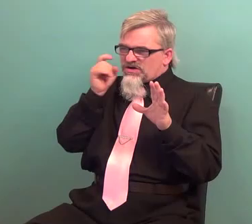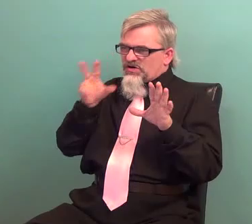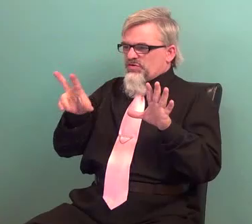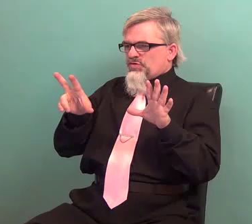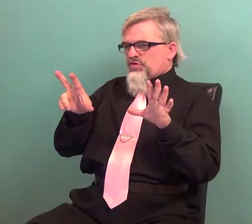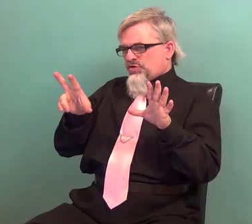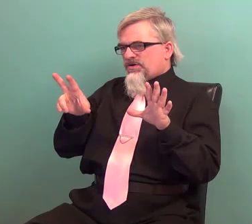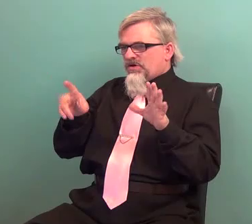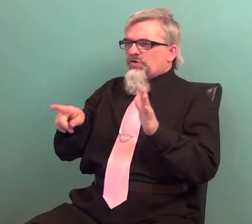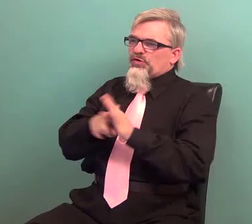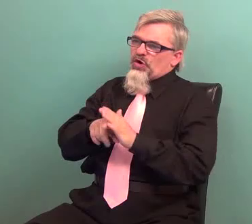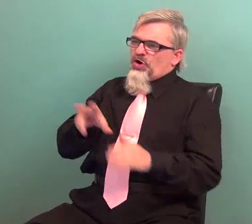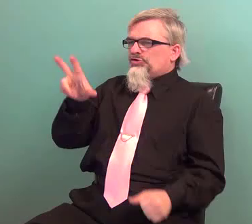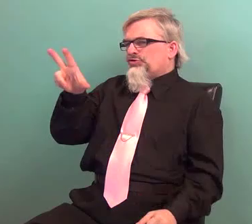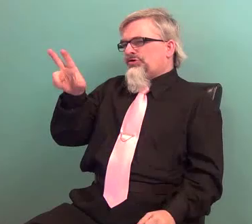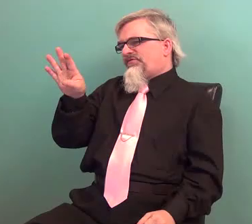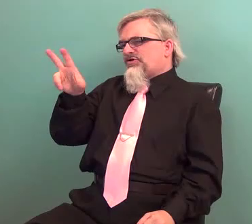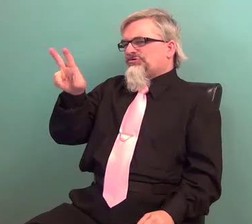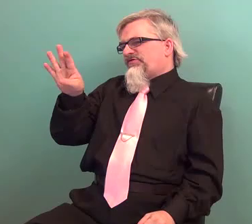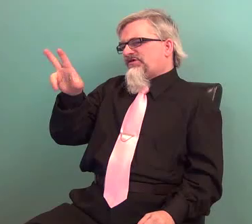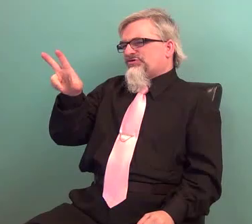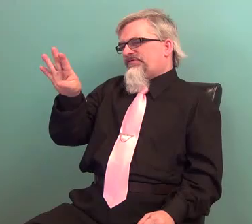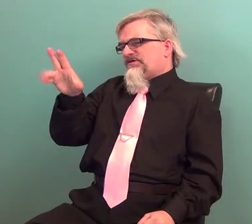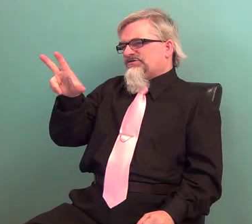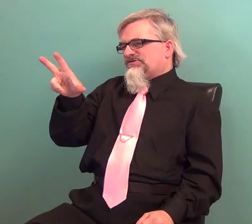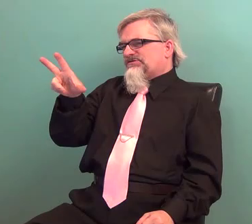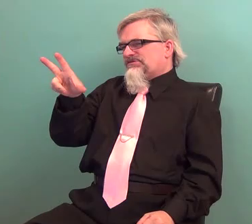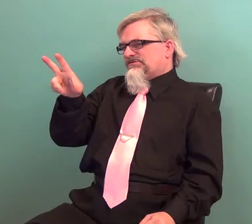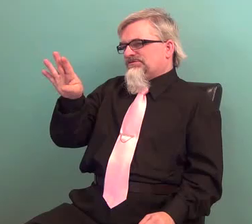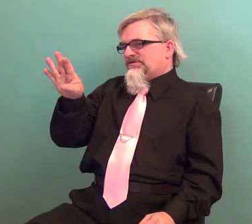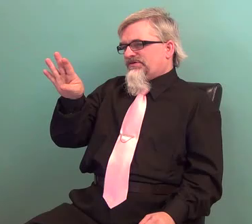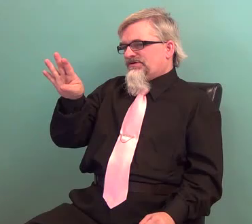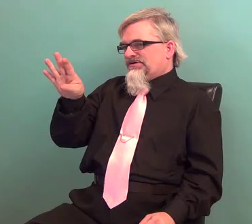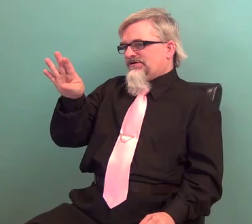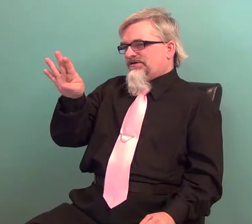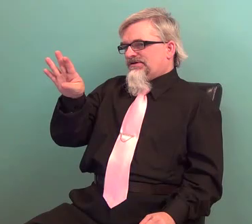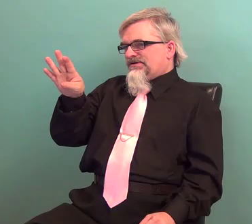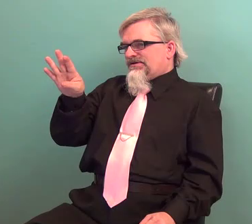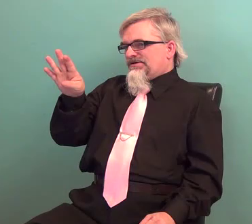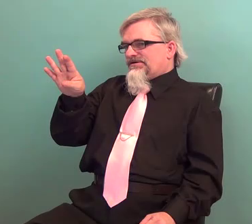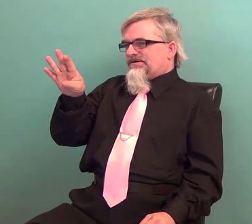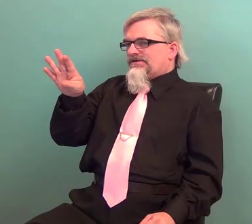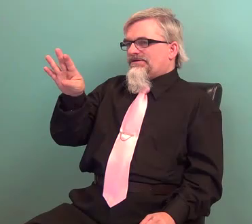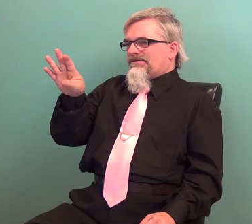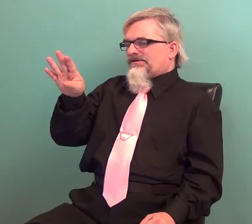Od ósmej do trzeciej, czwartej.